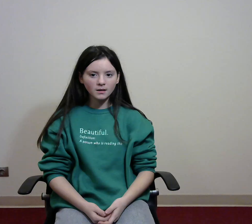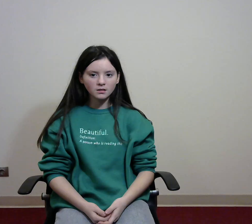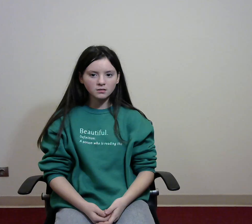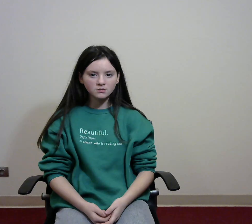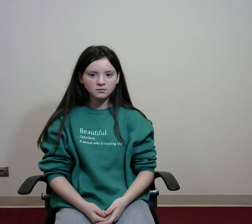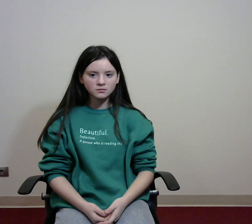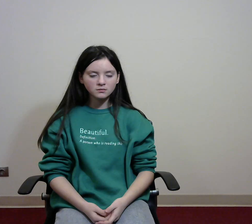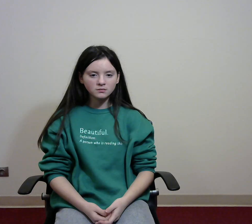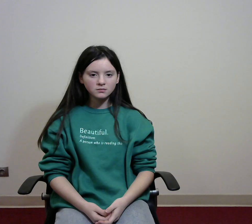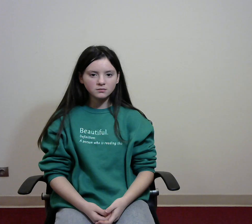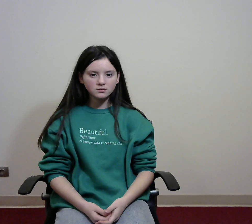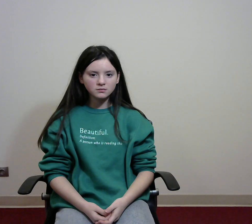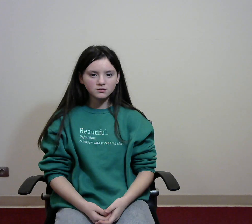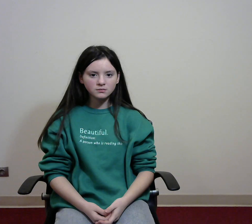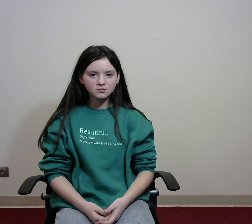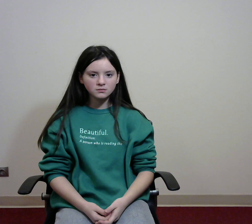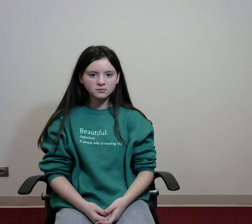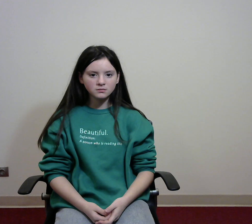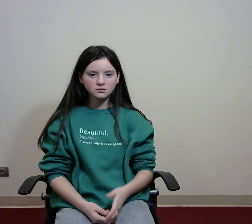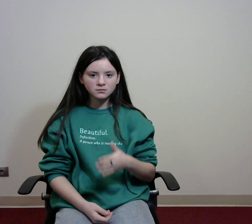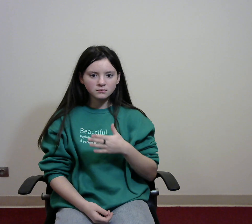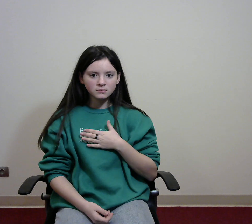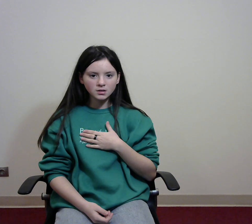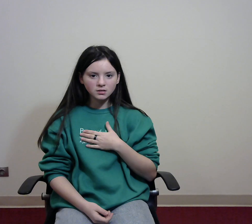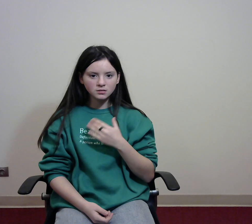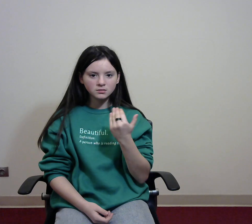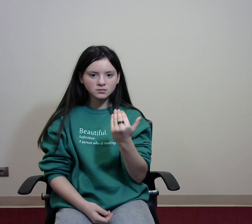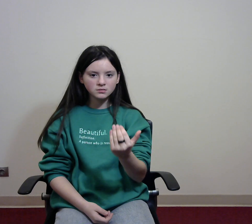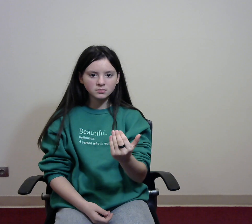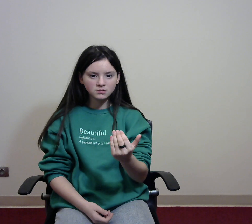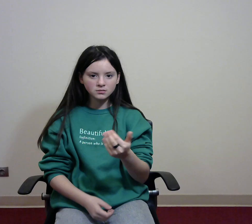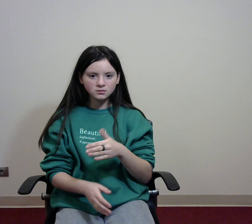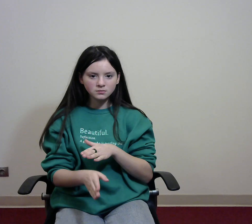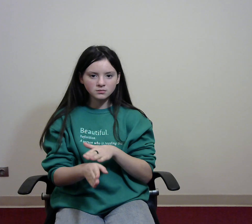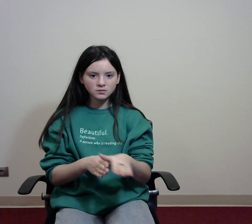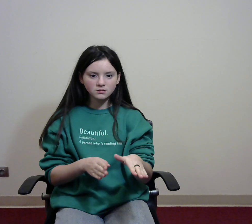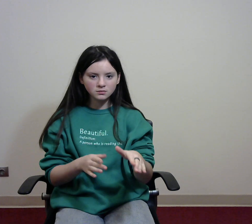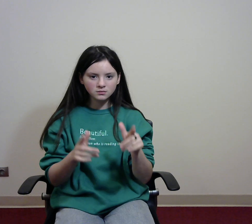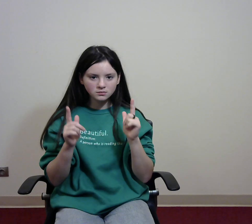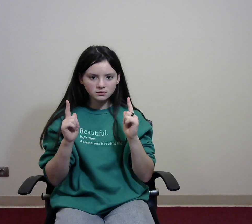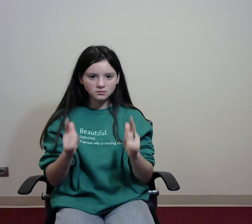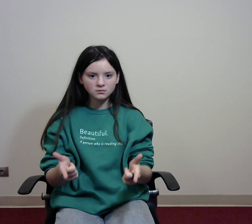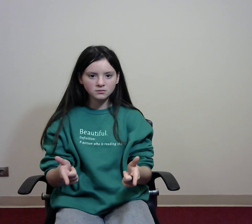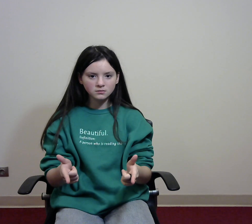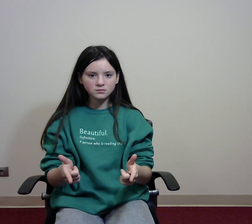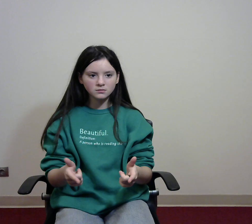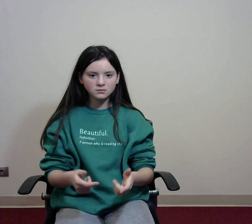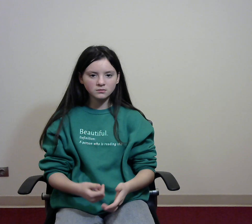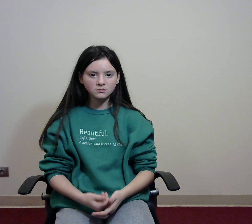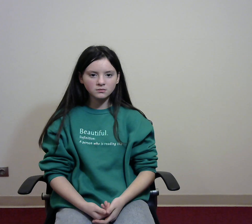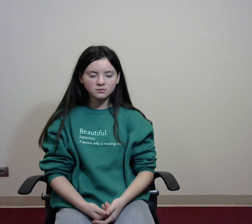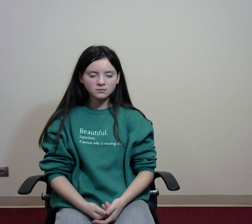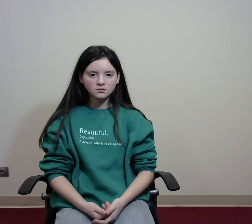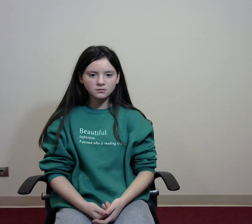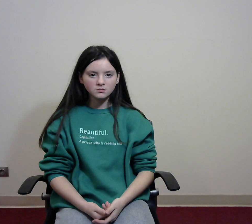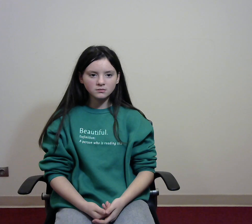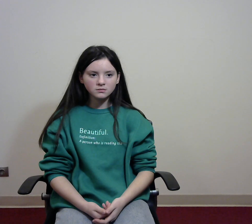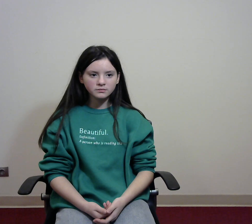Mən sizinlə tamamilə razıyam